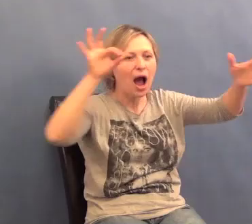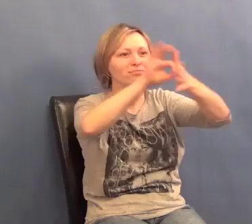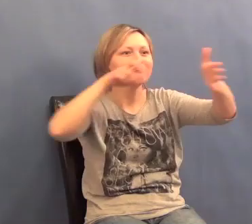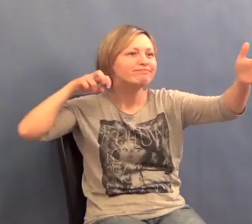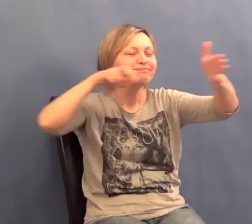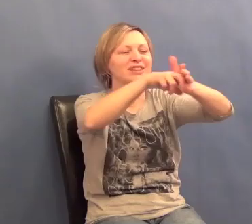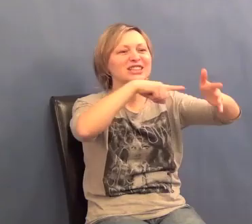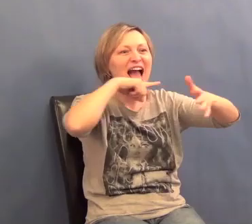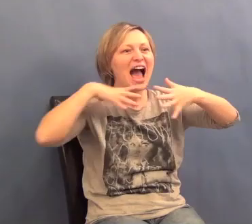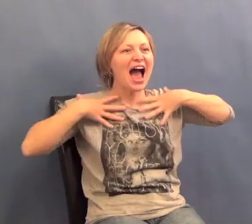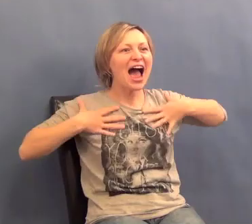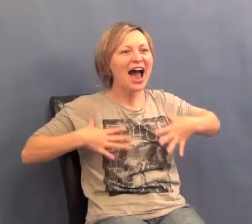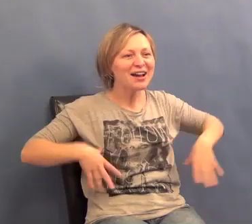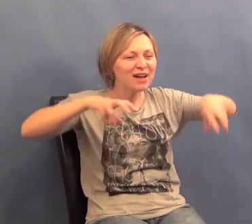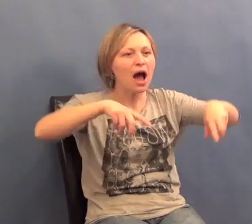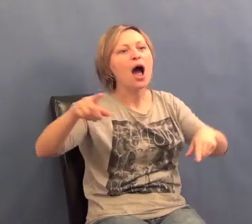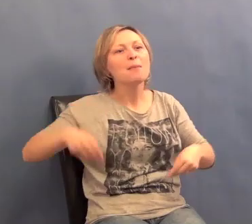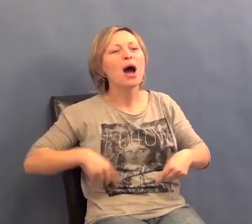Akurat królik wchodzi w czerwone ubranie.